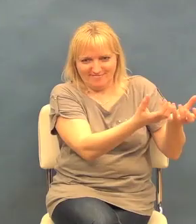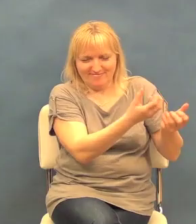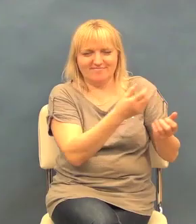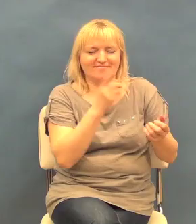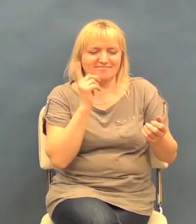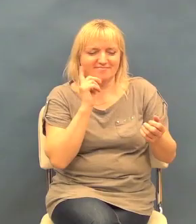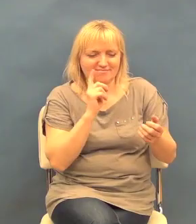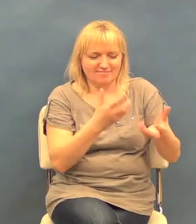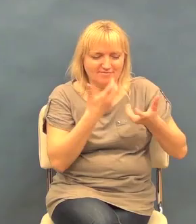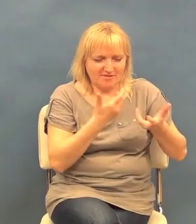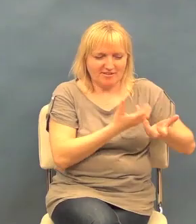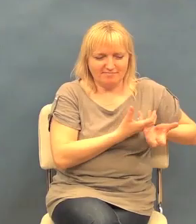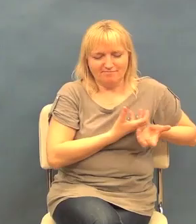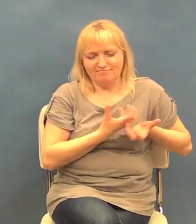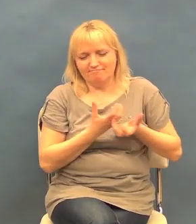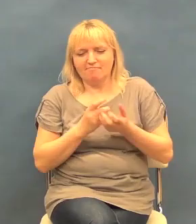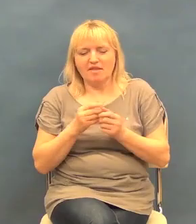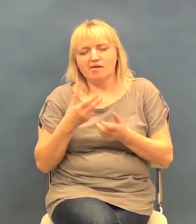Chłopak zabiera je, dziękuje mu i odchodzi.